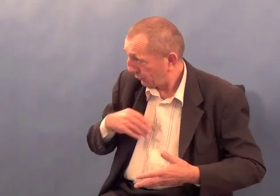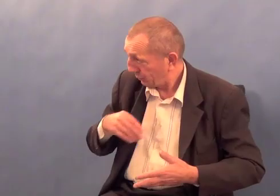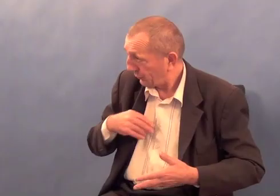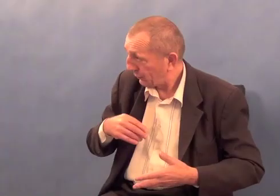Można?